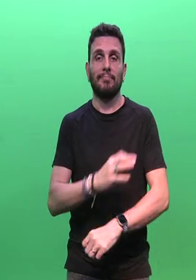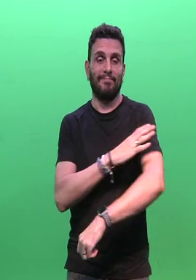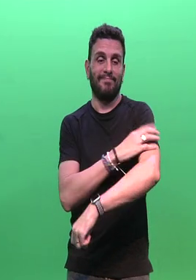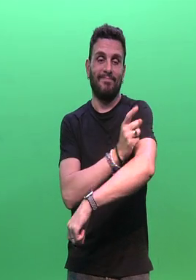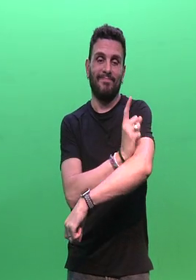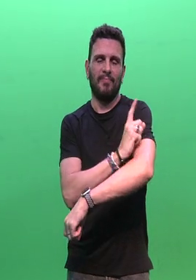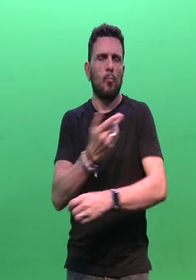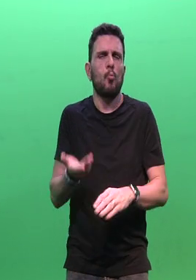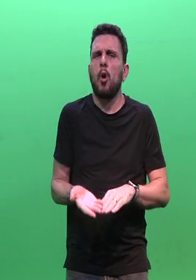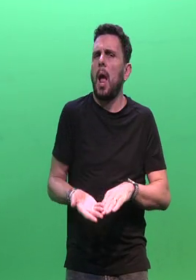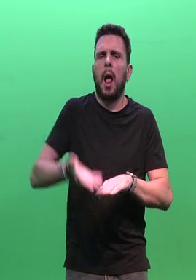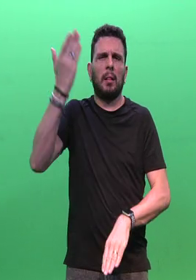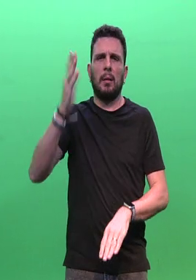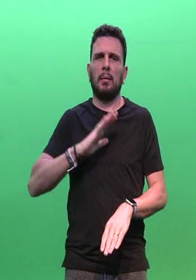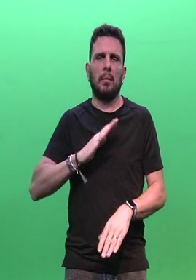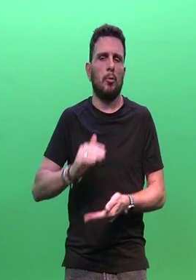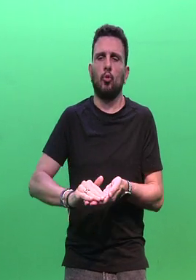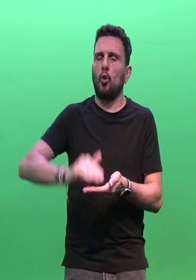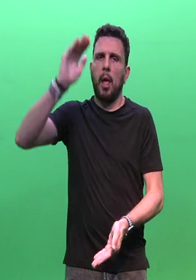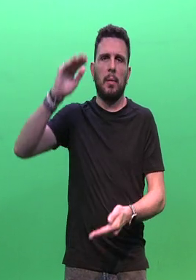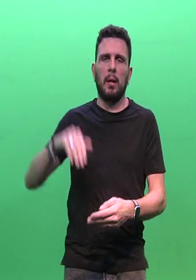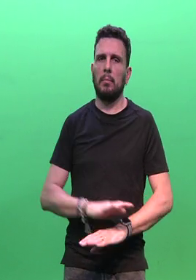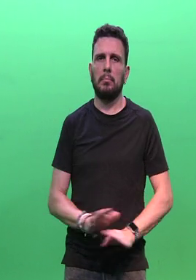Tinc la tensió molt alta, des de sempre.